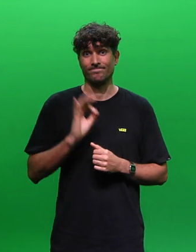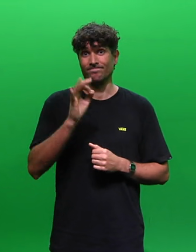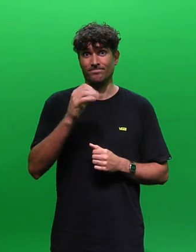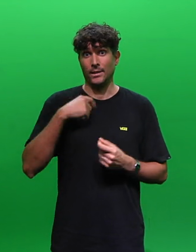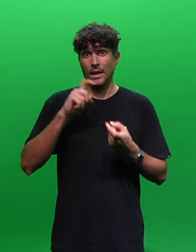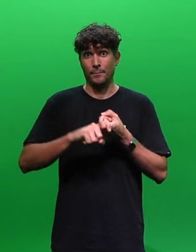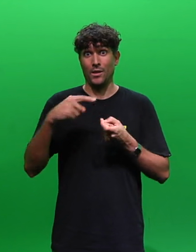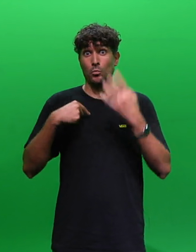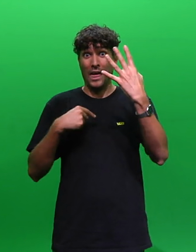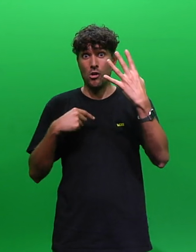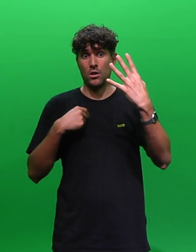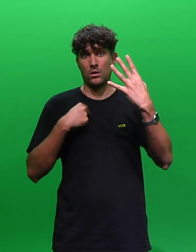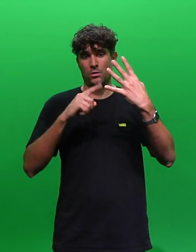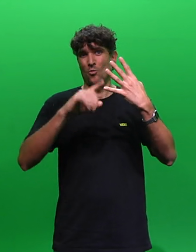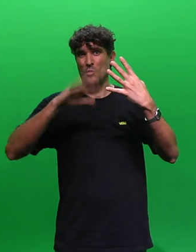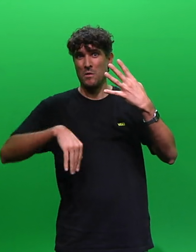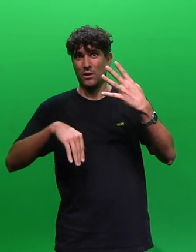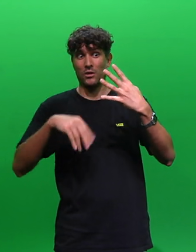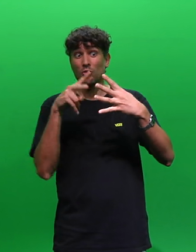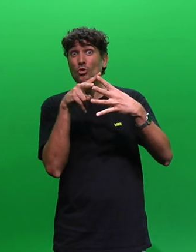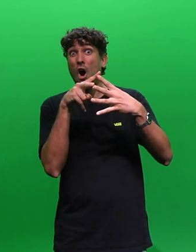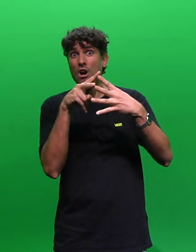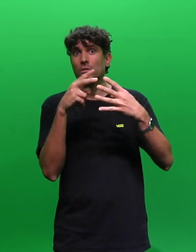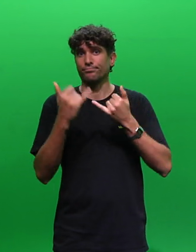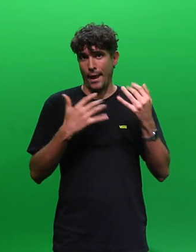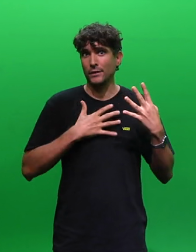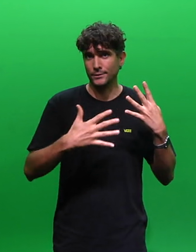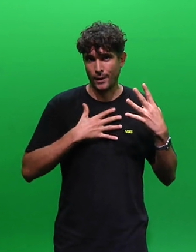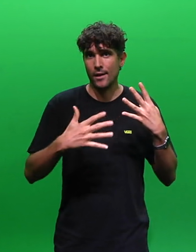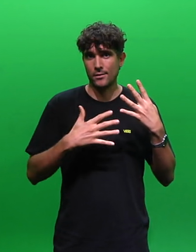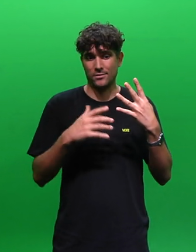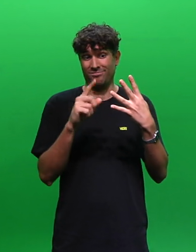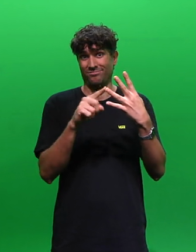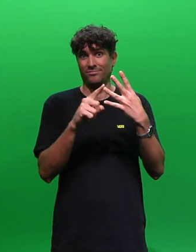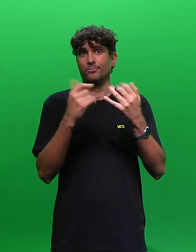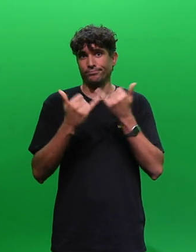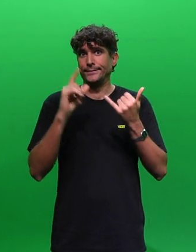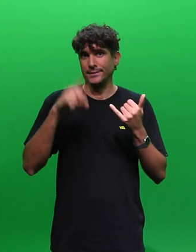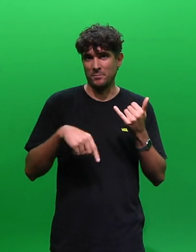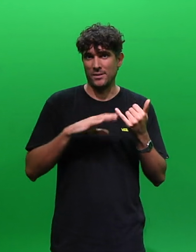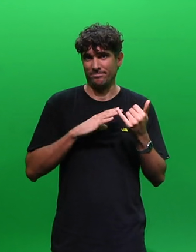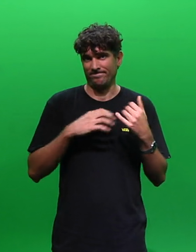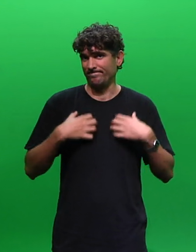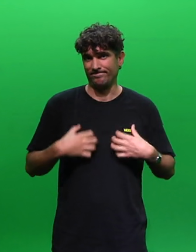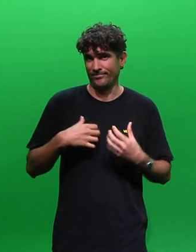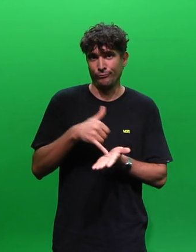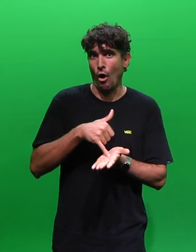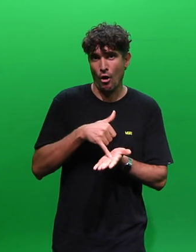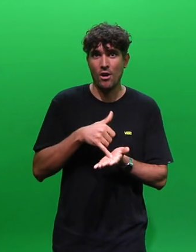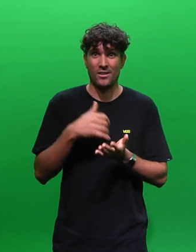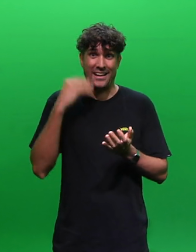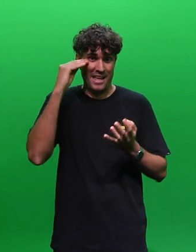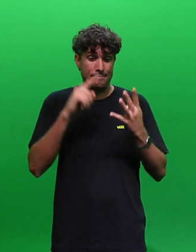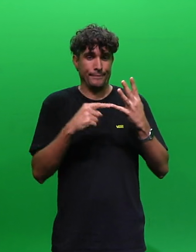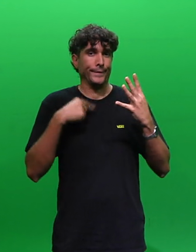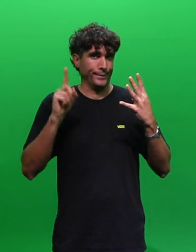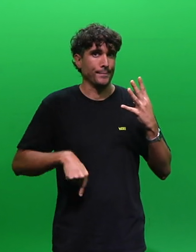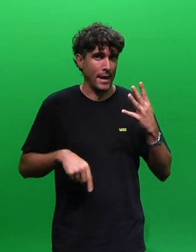Sí, som quatre germans, jo soc l'últim, els meus dos germans més grans tenen asma, i el tercer també té problemes, té els pulmons dèbils. Crec que jo també.